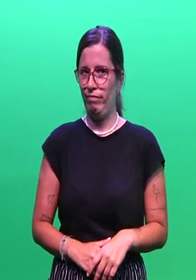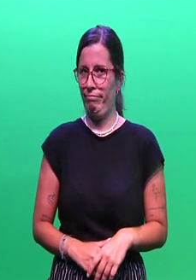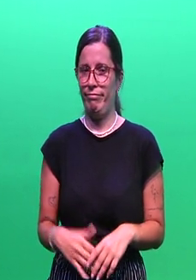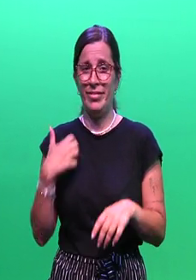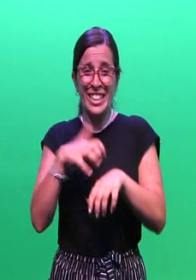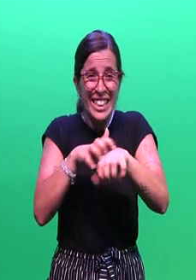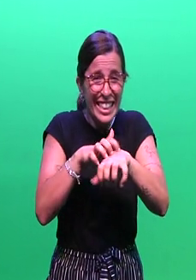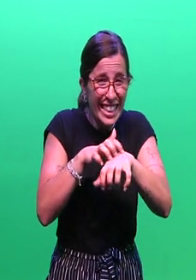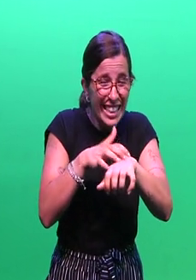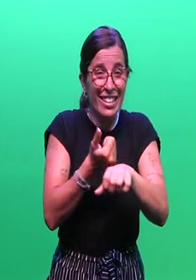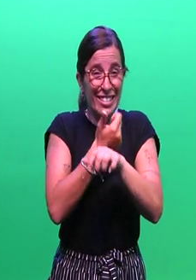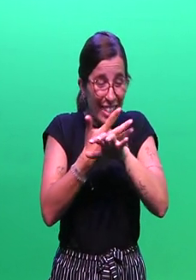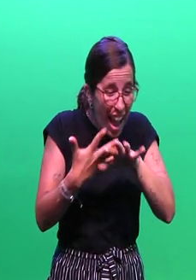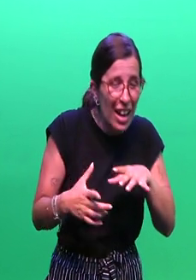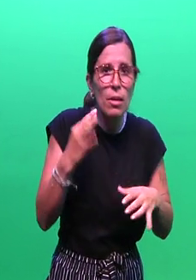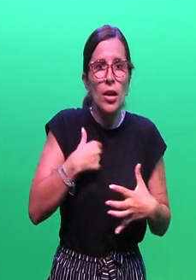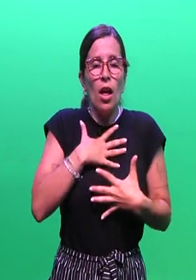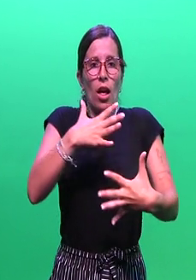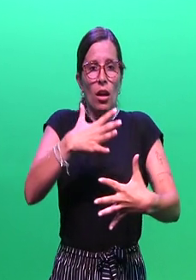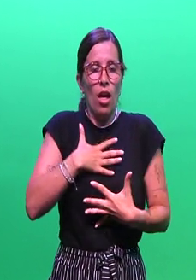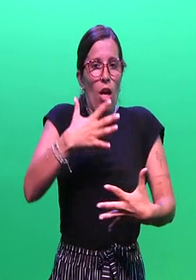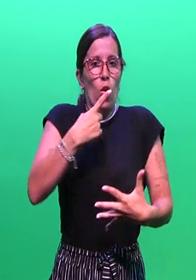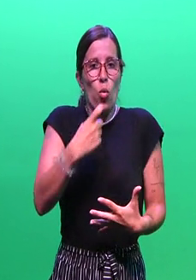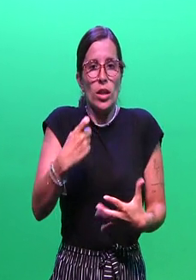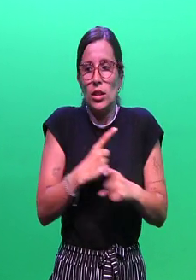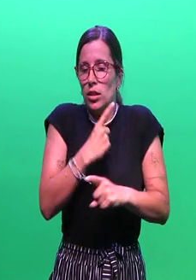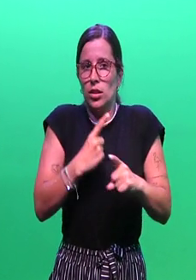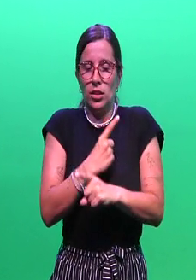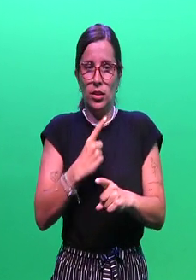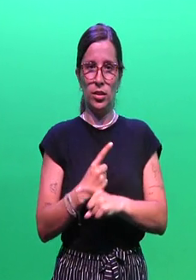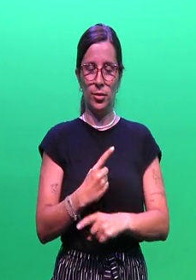Sí, em rasco molt la mà i em surt sang. Després em costa respirar i estic nerviosa.